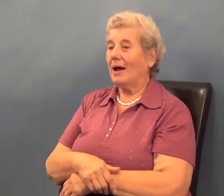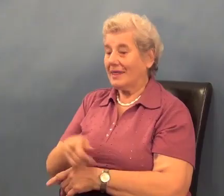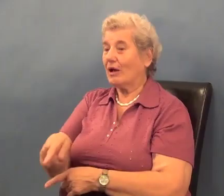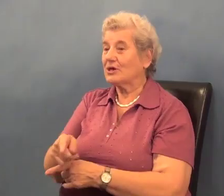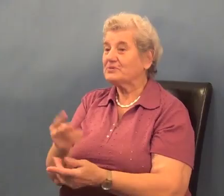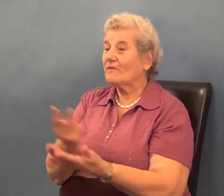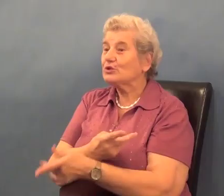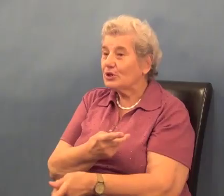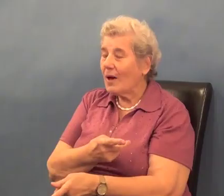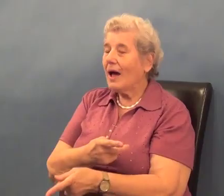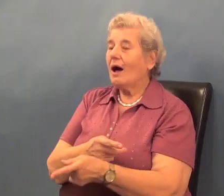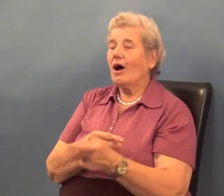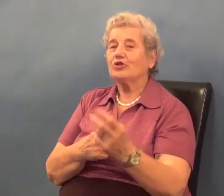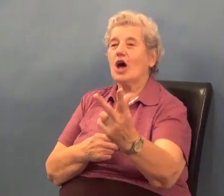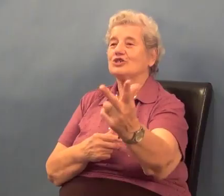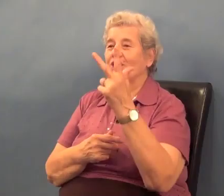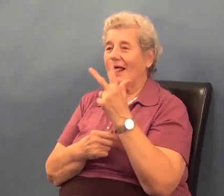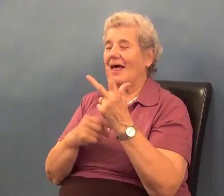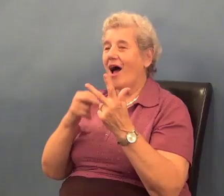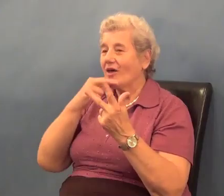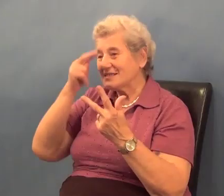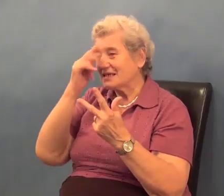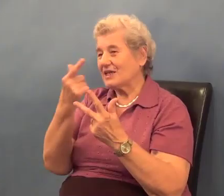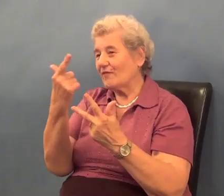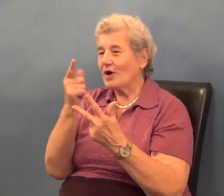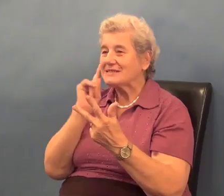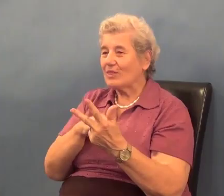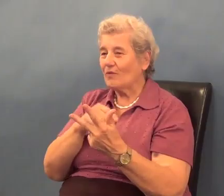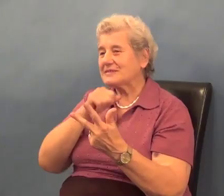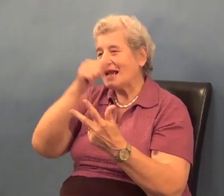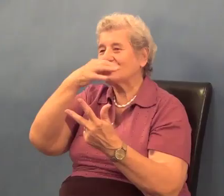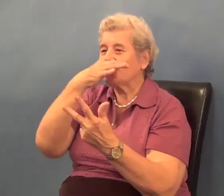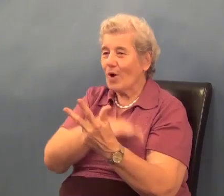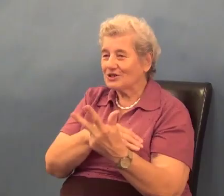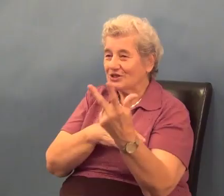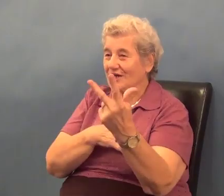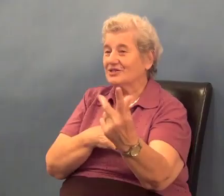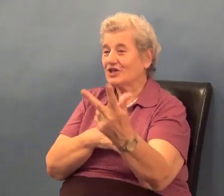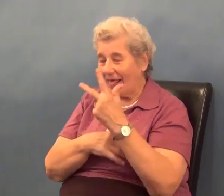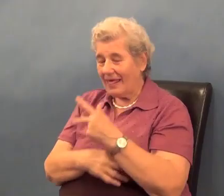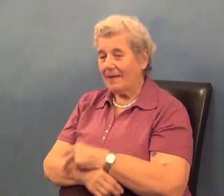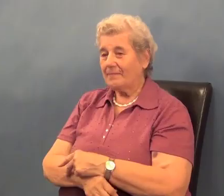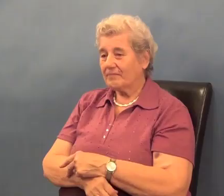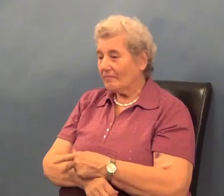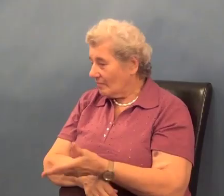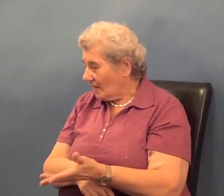Do tego co się przewrócił podchodzą trzy osoby - ojciec i dwóch synów, starszy i młodszy.